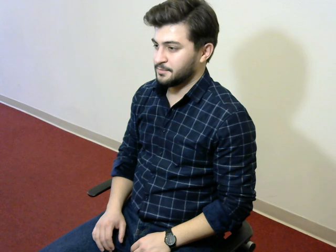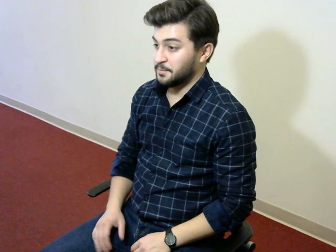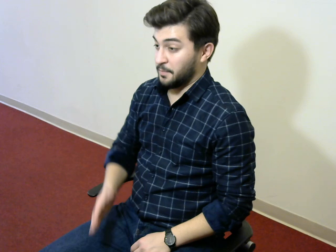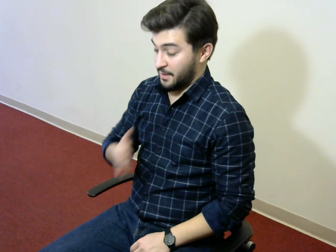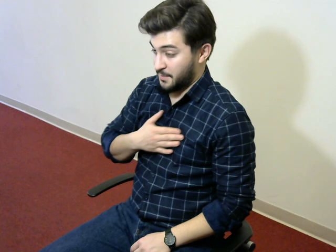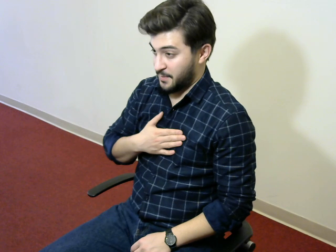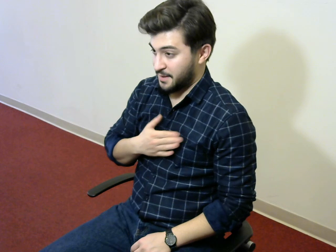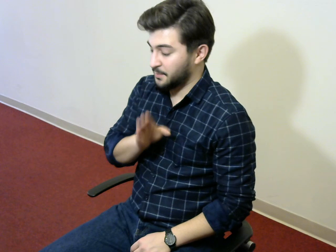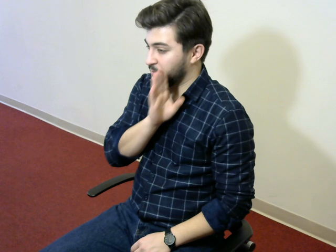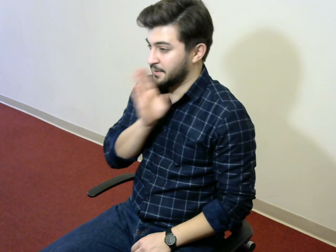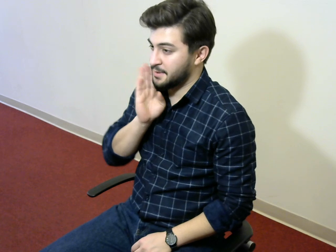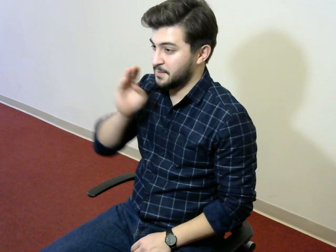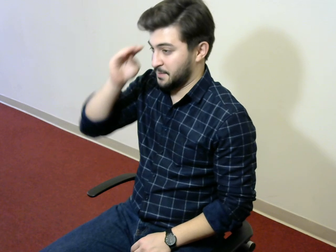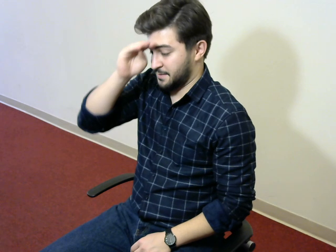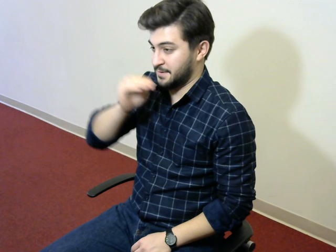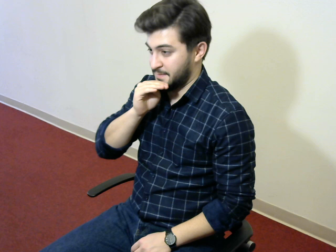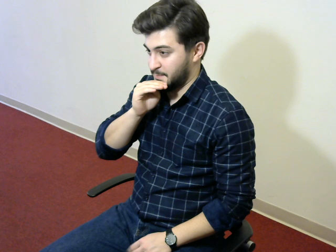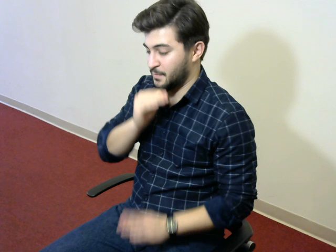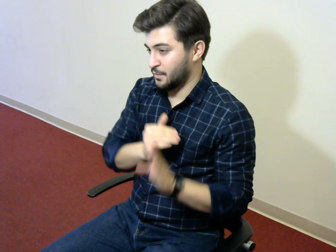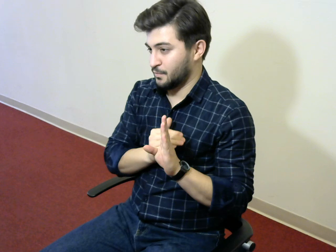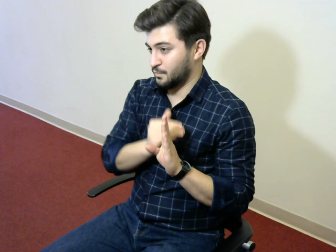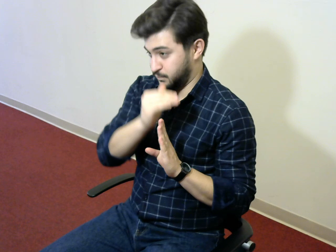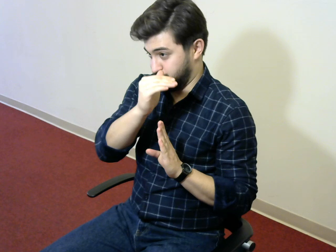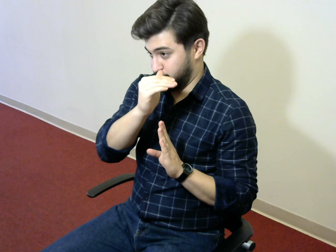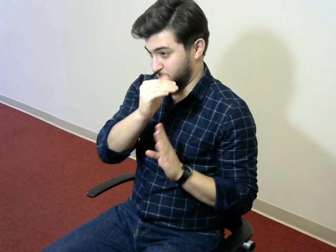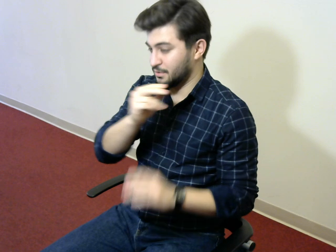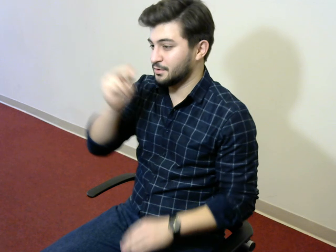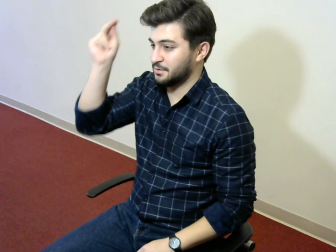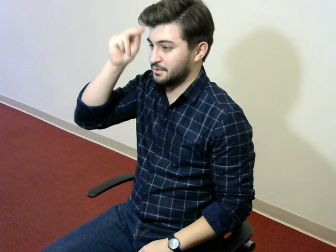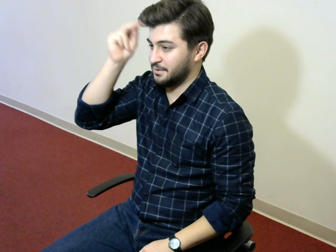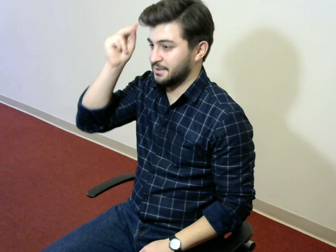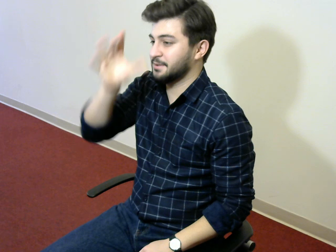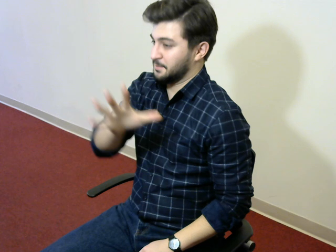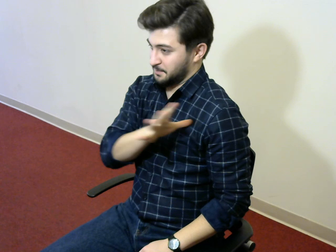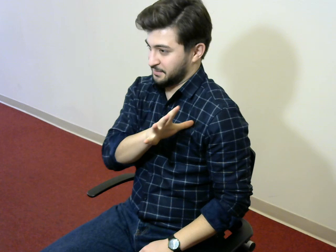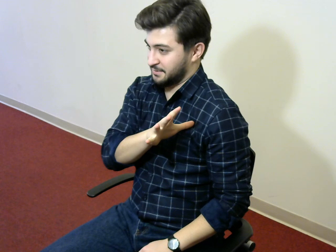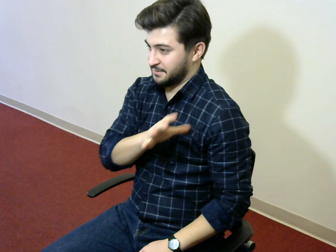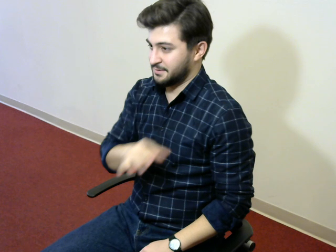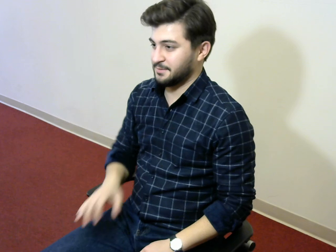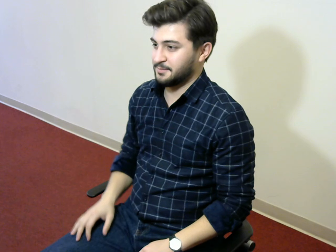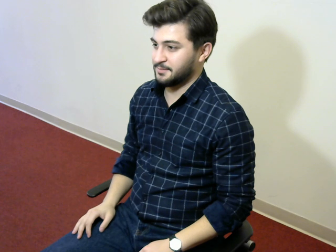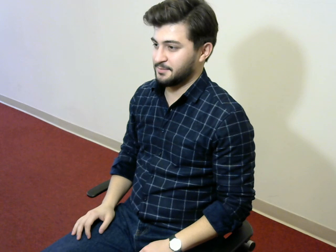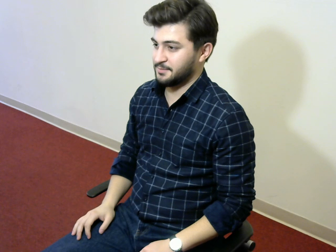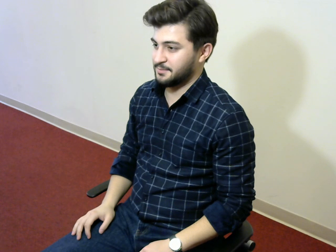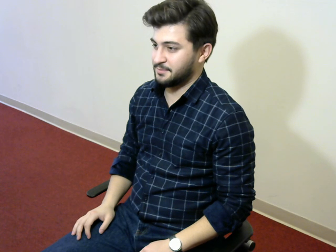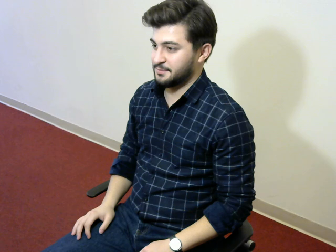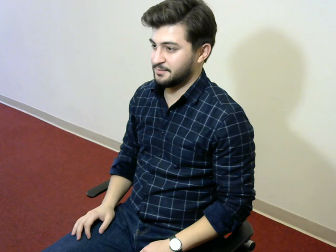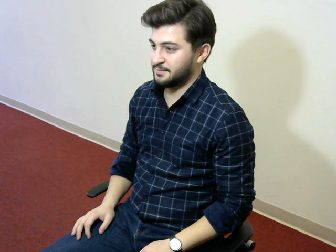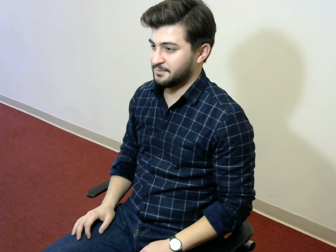Mənim valideynlərim ali təhsillidir